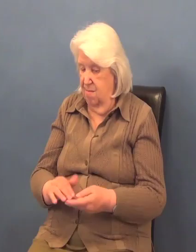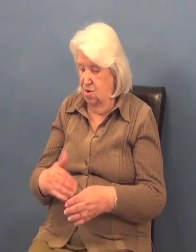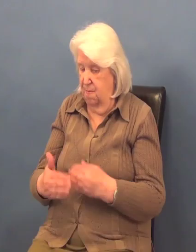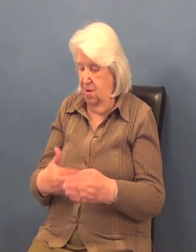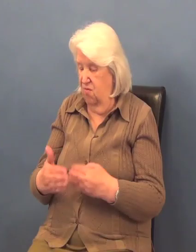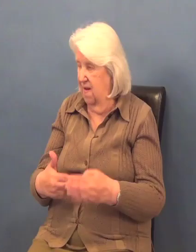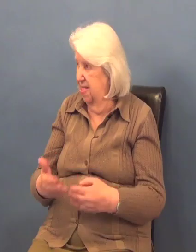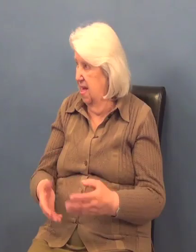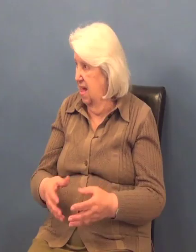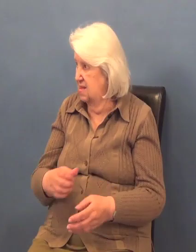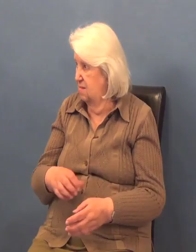Bez opakowania?